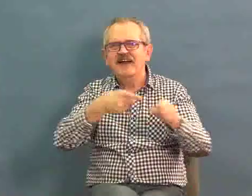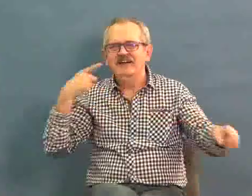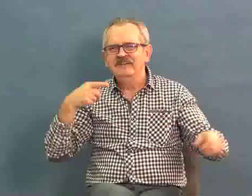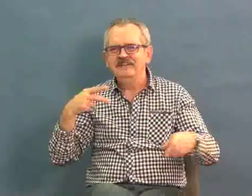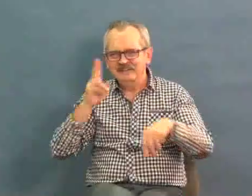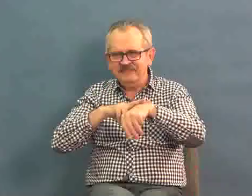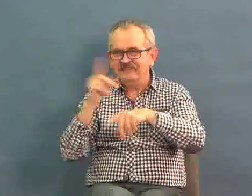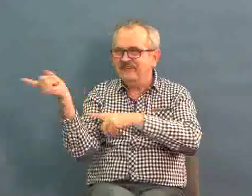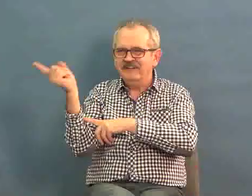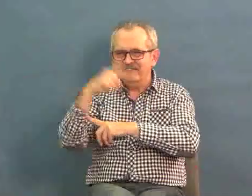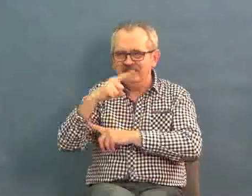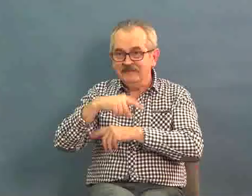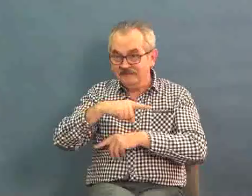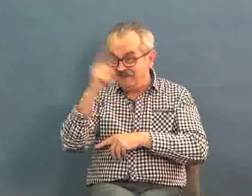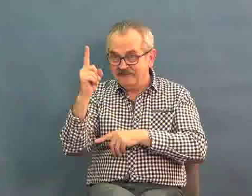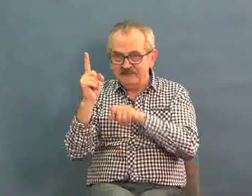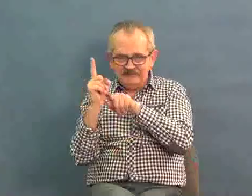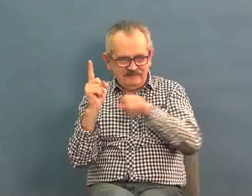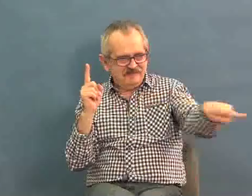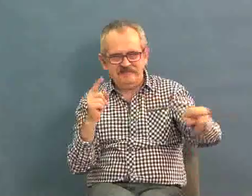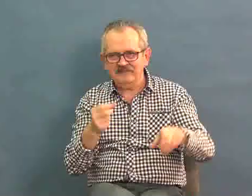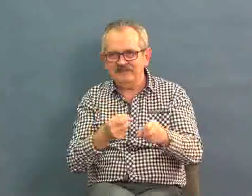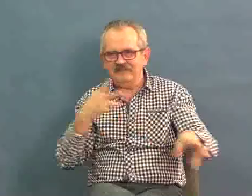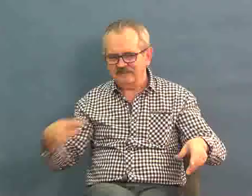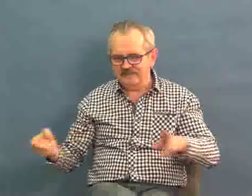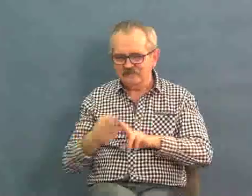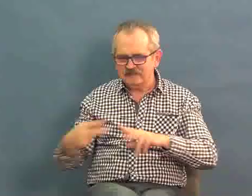Wskazówka zegara wystrzeliła jak strzała i trafiła w dupę.